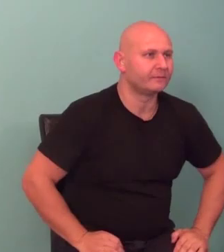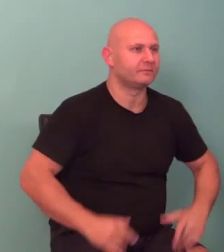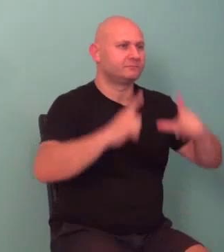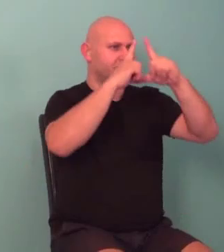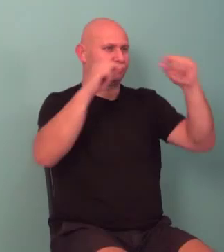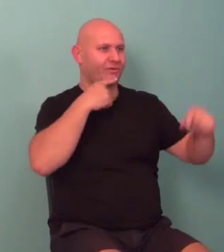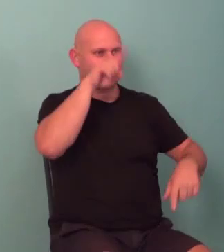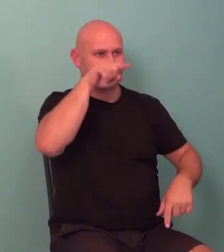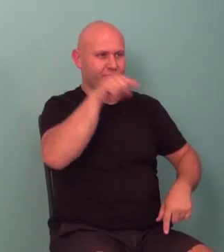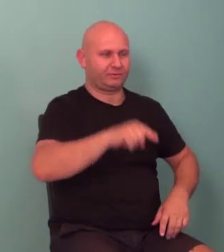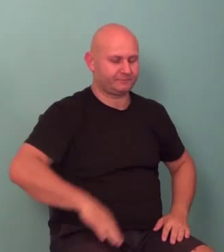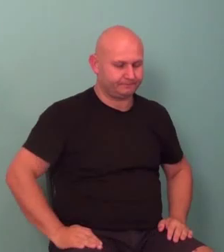Trójkąt z czerwonym wykrzyknikiem.